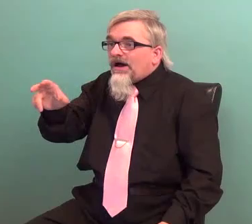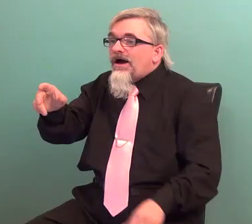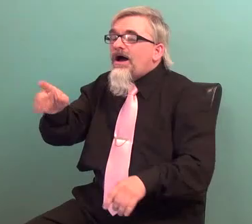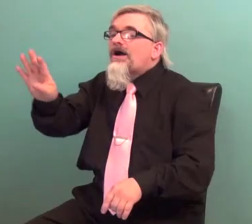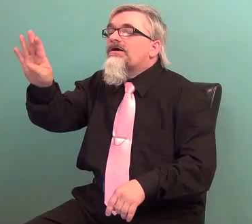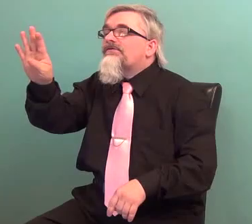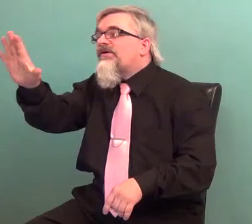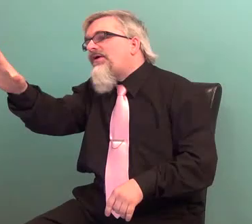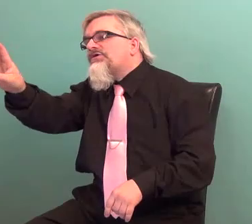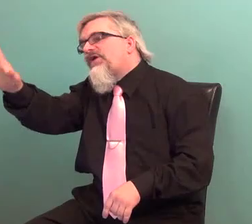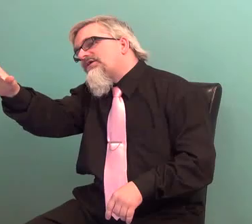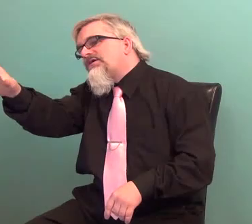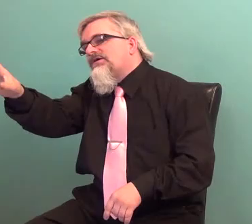Czwarta, piąta?